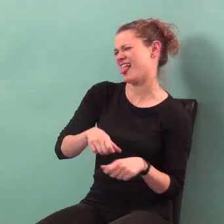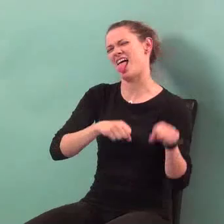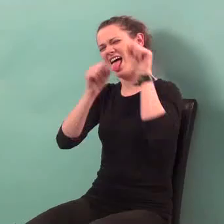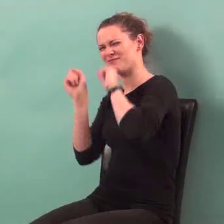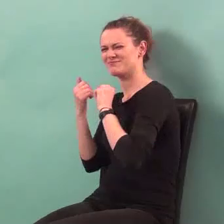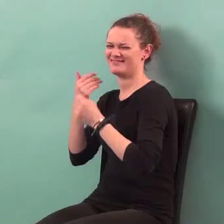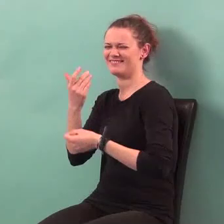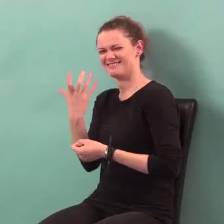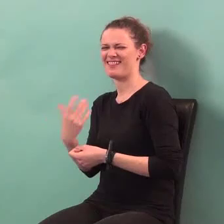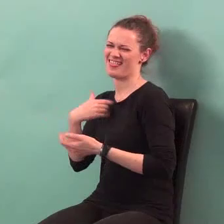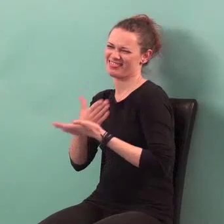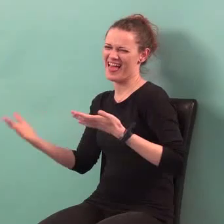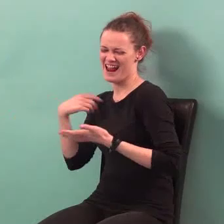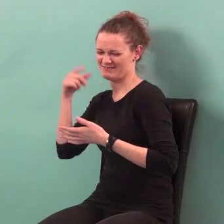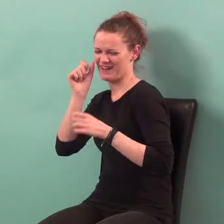Chce jeszcze spać.